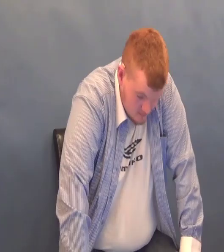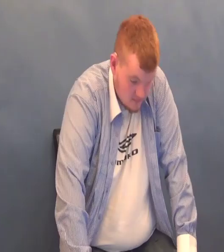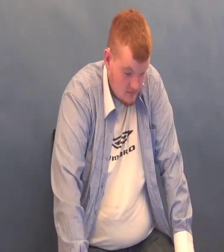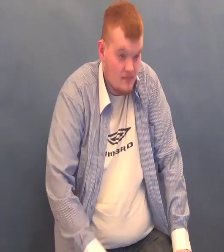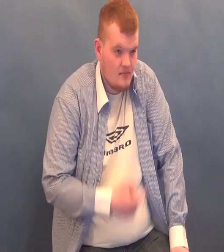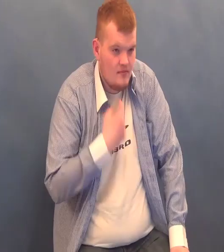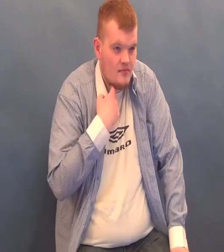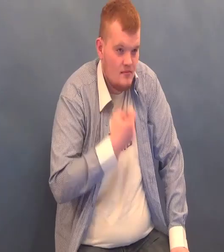Śmieszne.